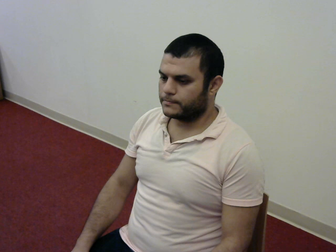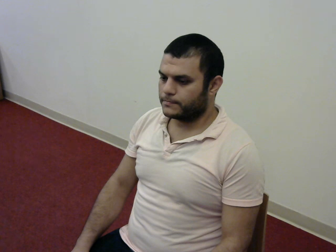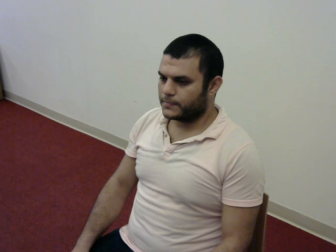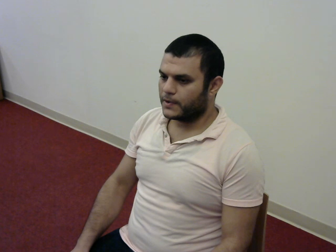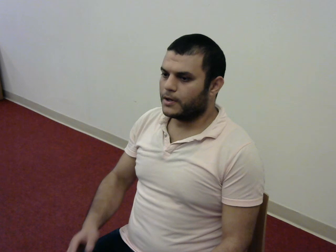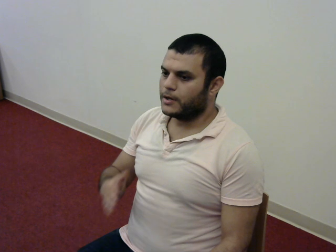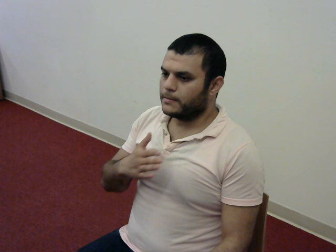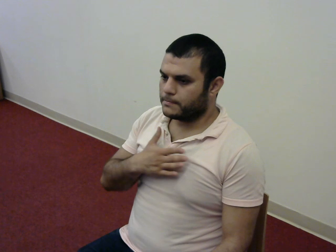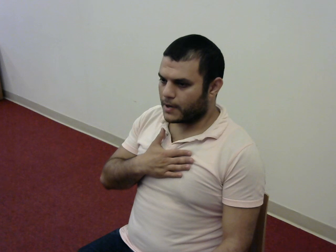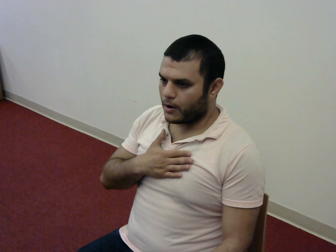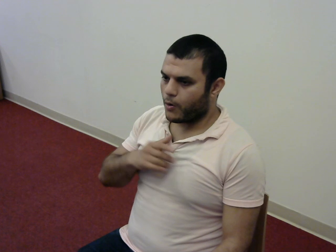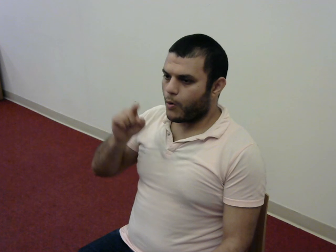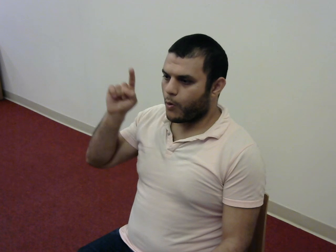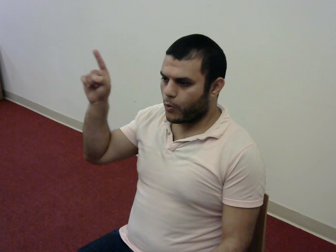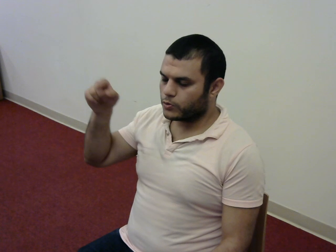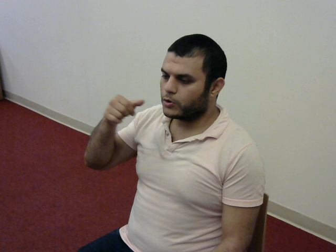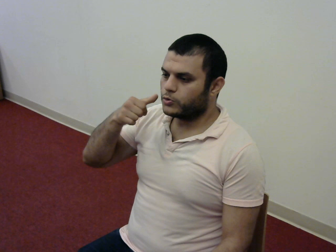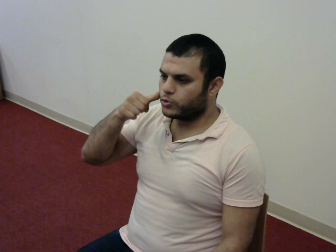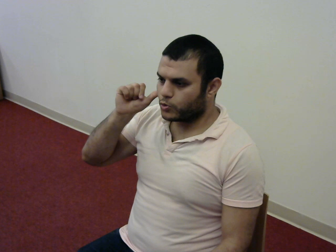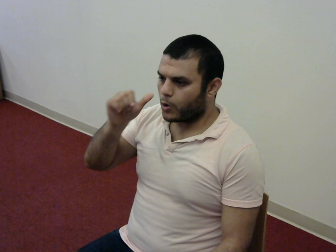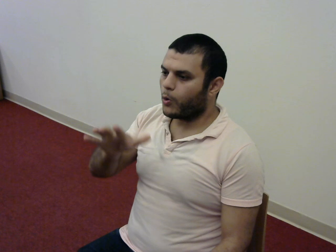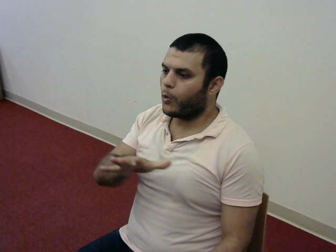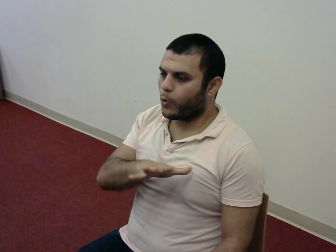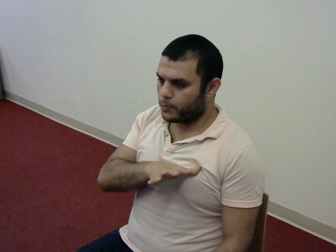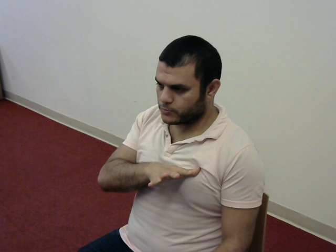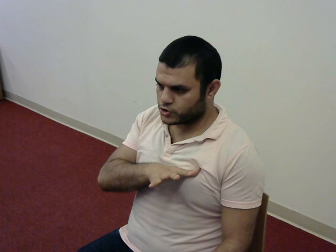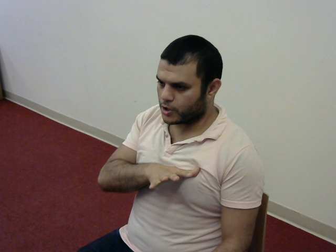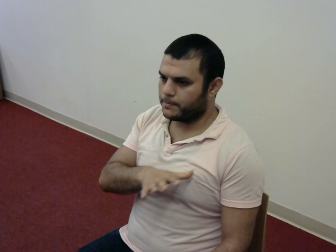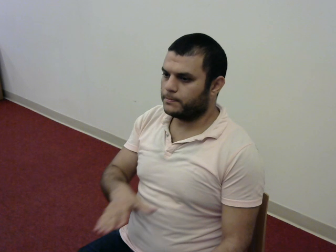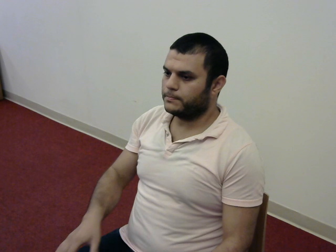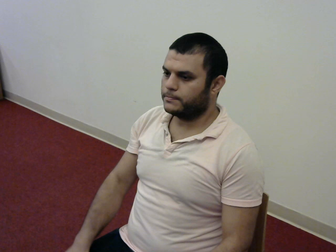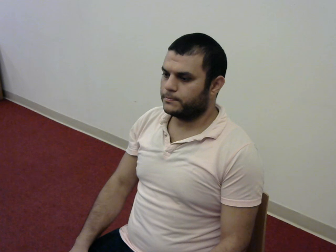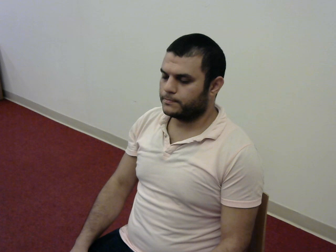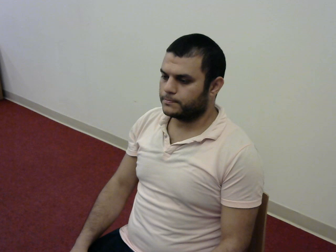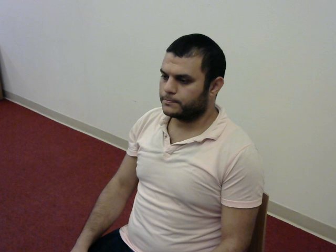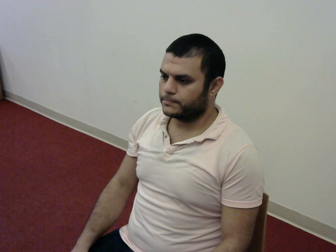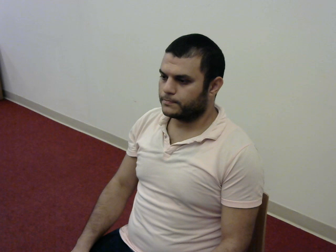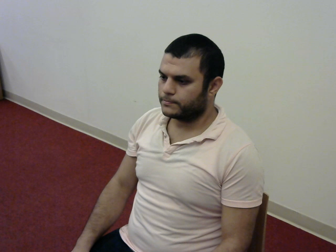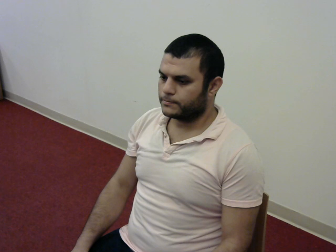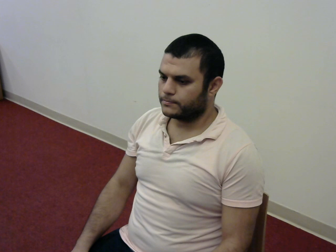Mən orda dünən olmuşam